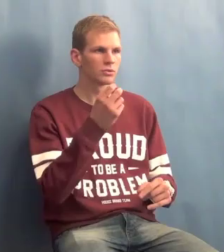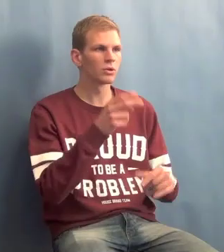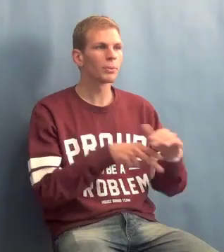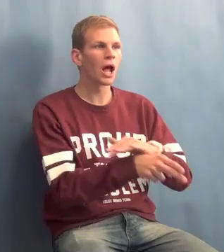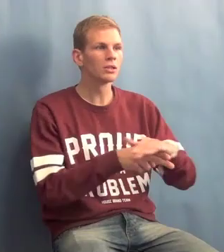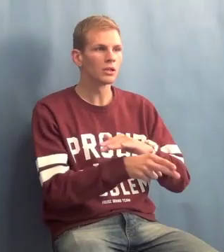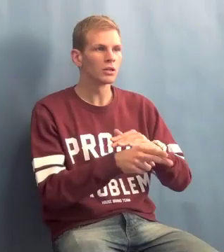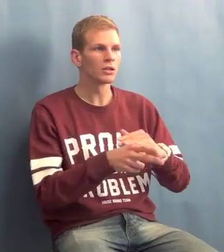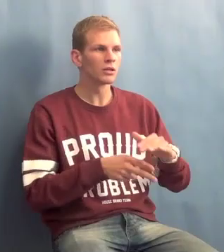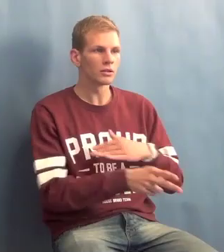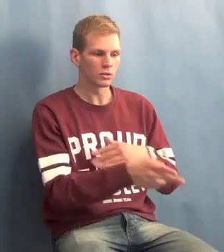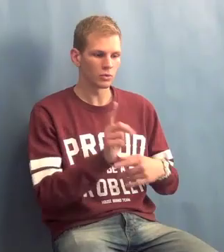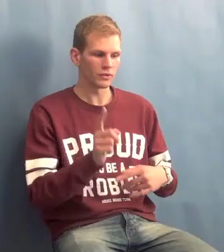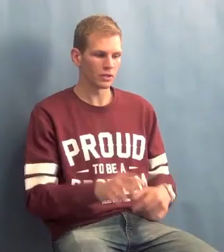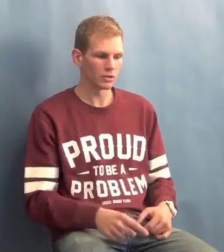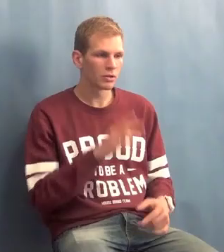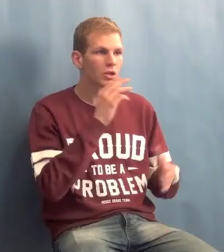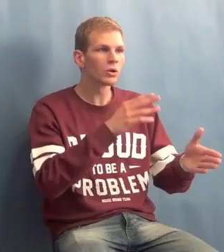Tak, uwaga, metro.